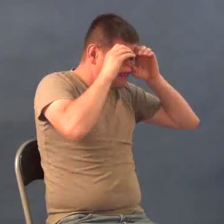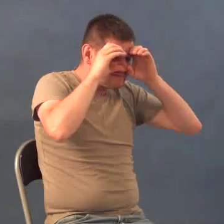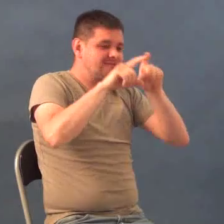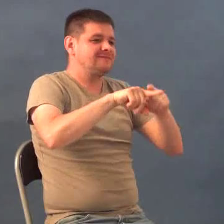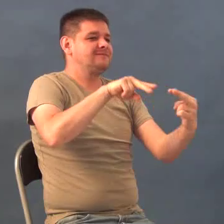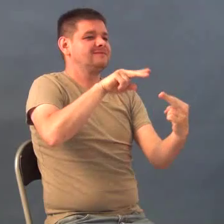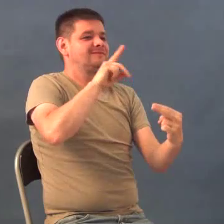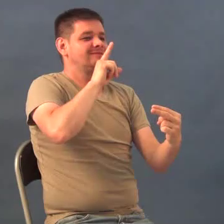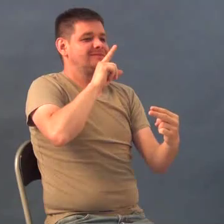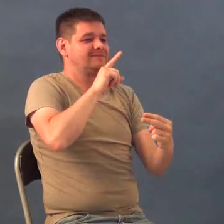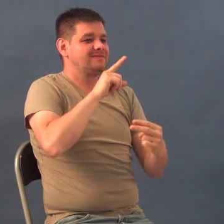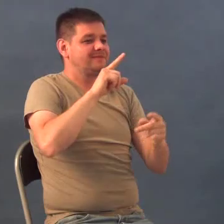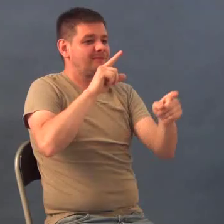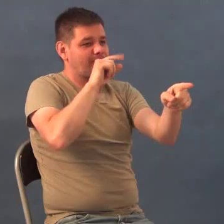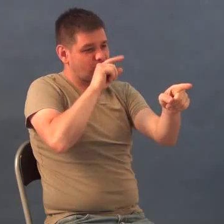Tak samo patrzą na siebie.